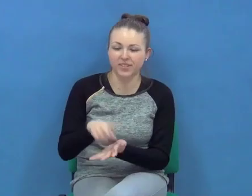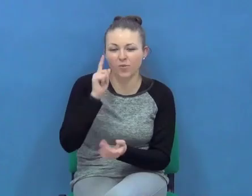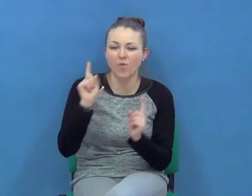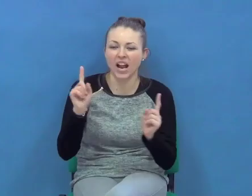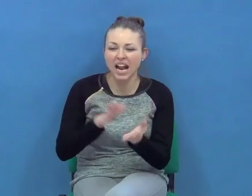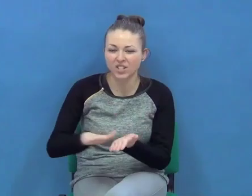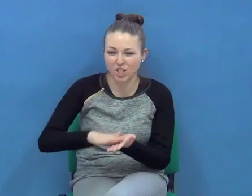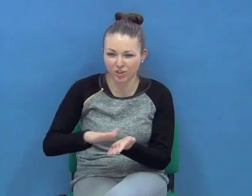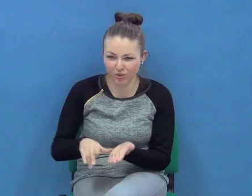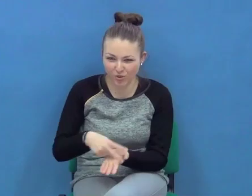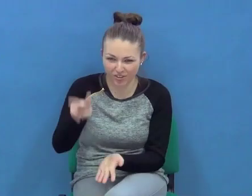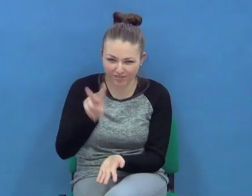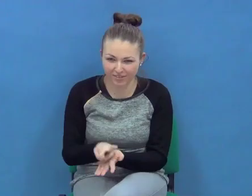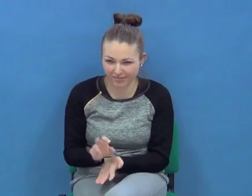Uwaga, ślisko, grozi upadkiem.